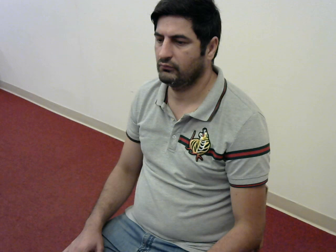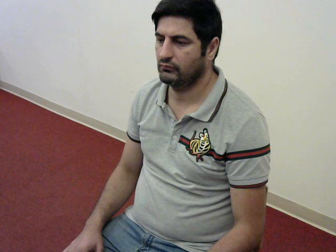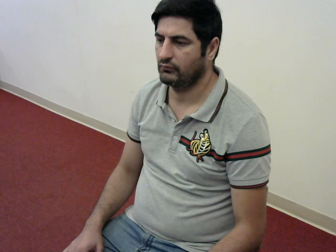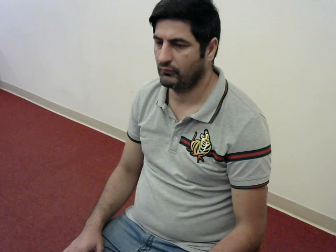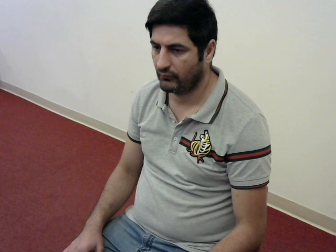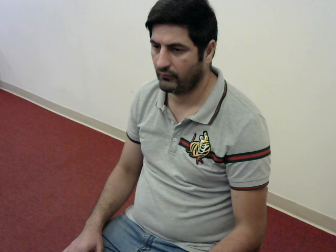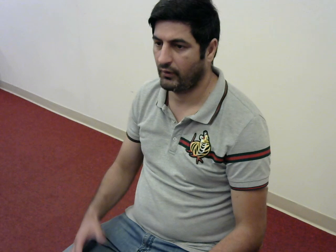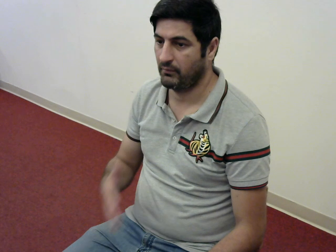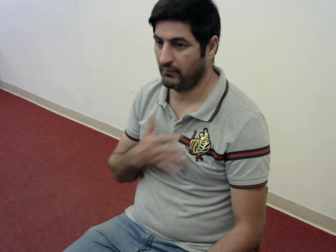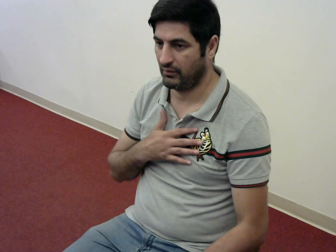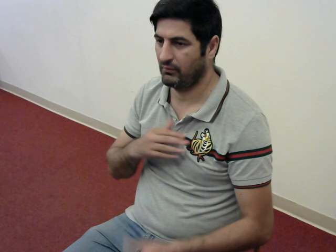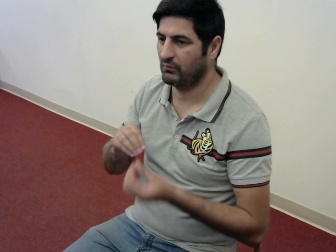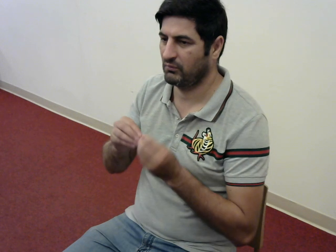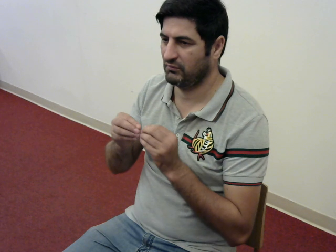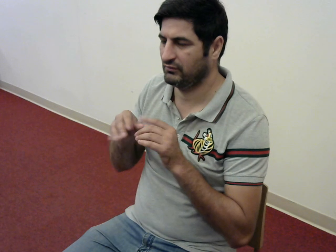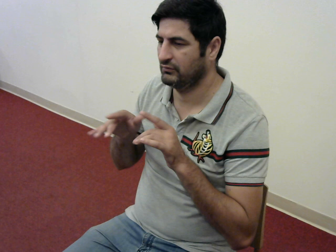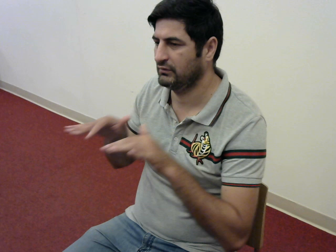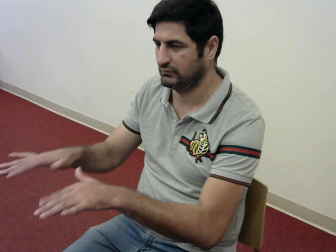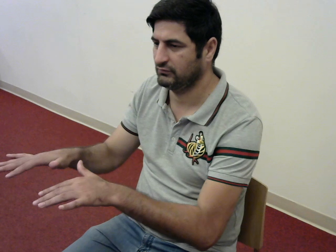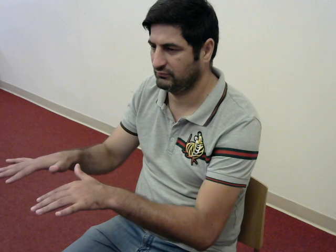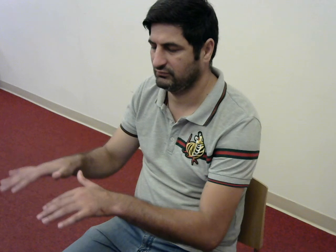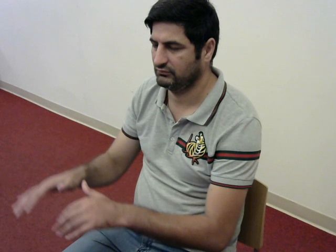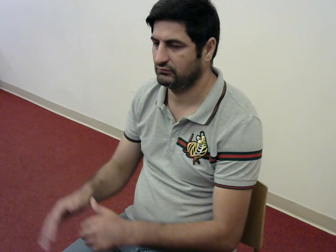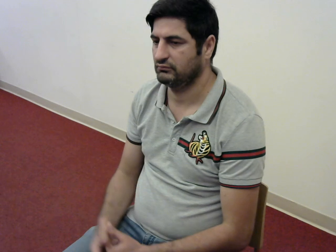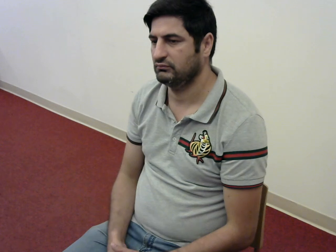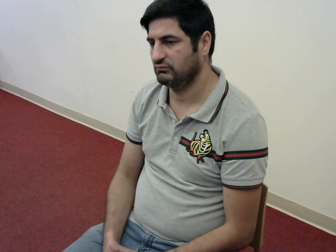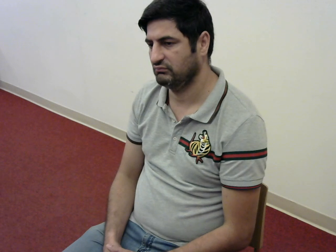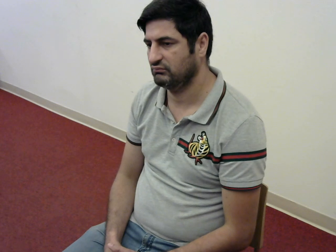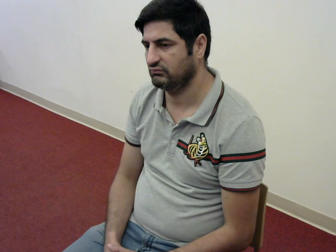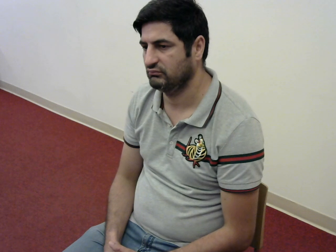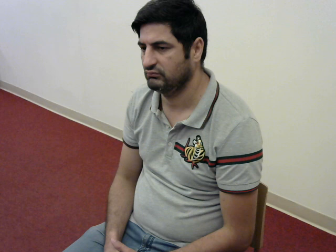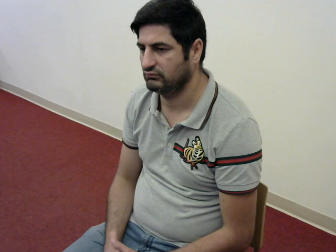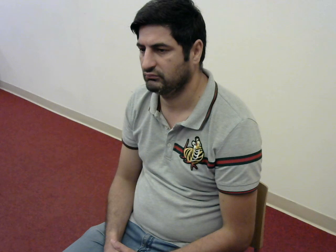Mənim problemim həll olundu